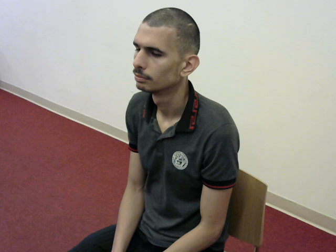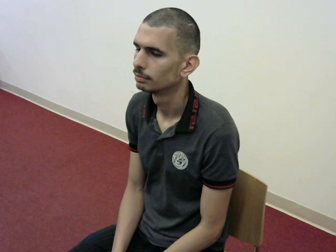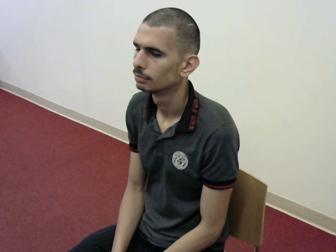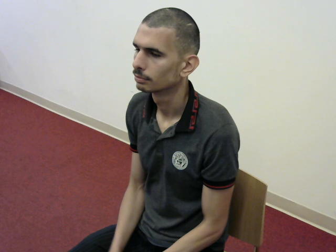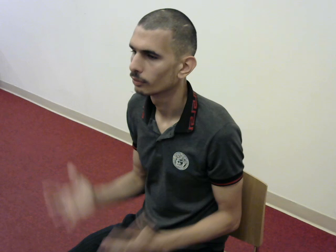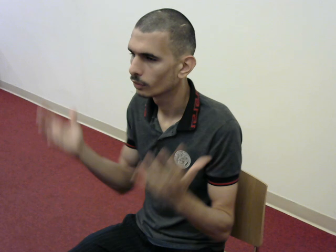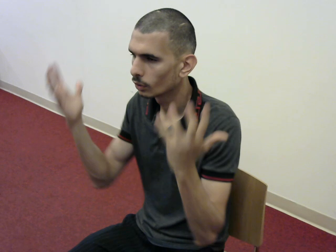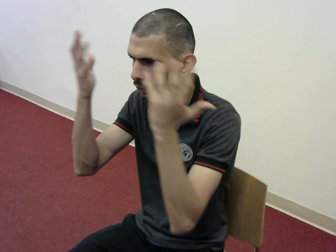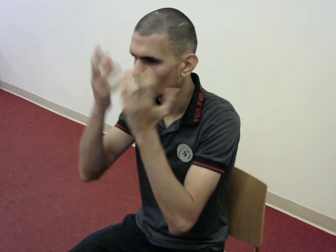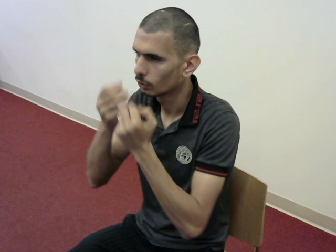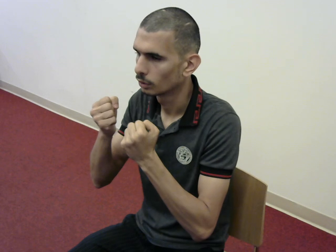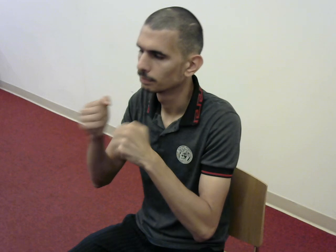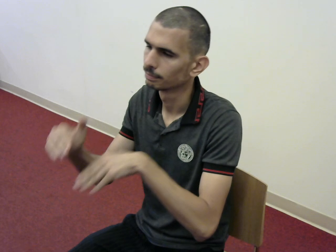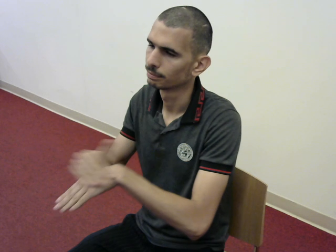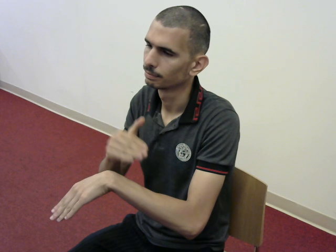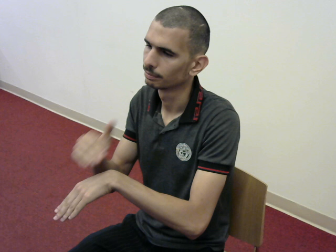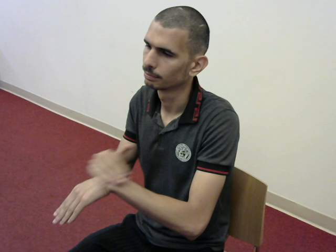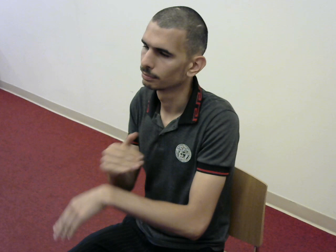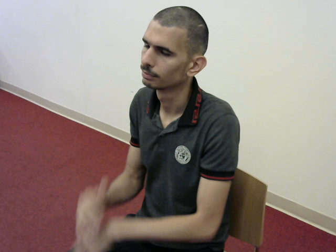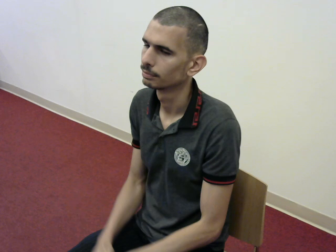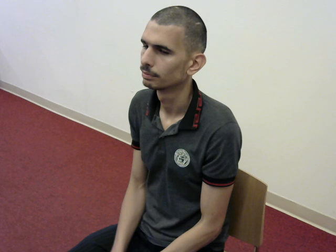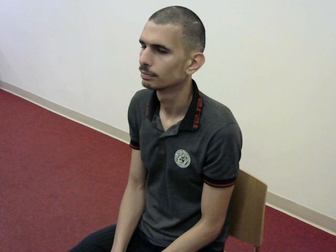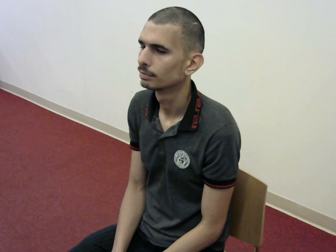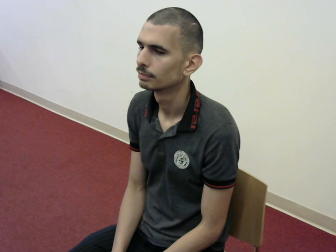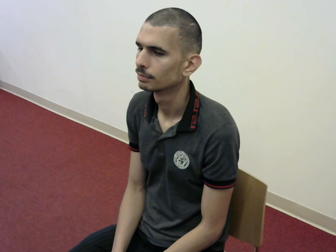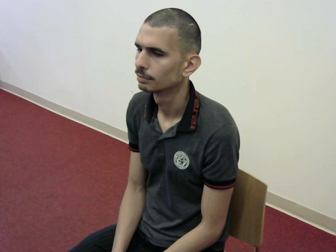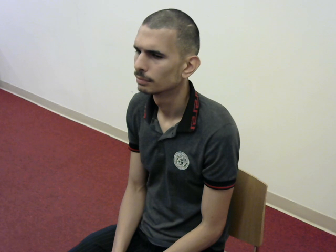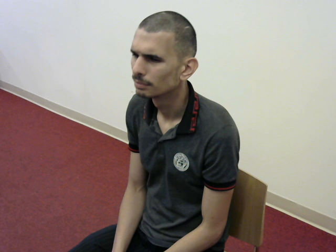Axşamınız xeyir